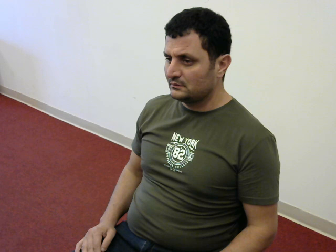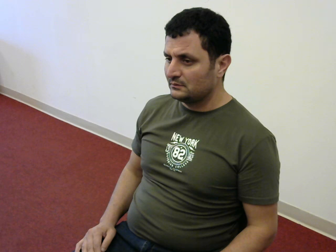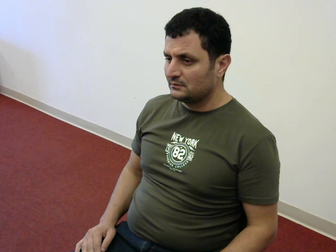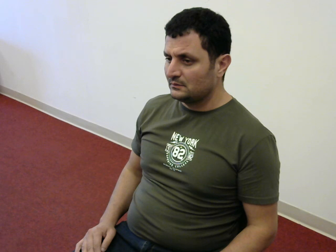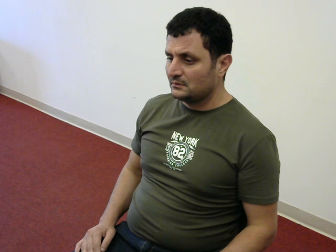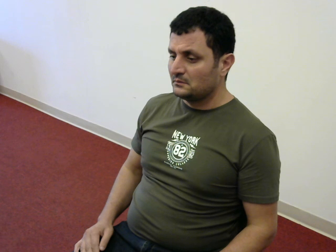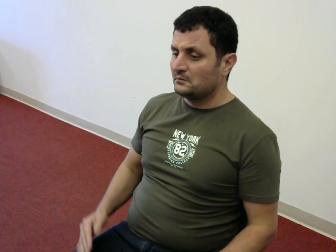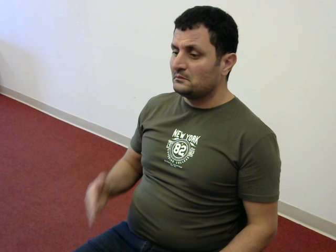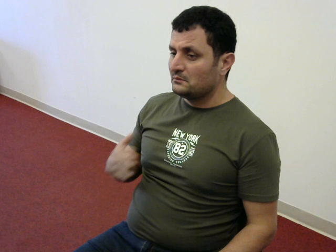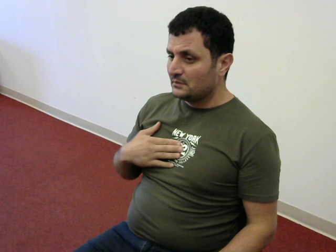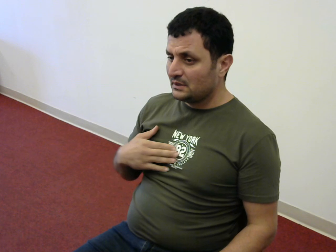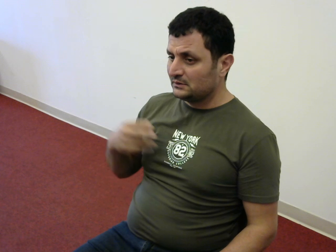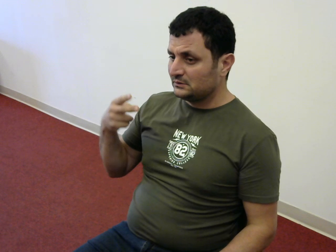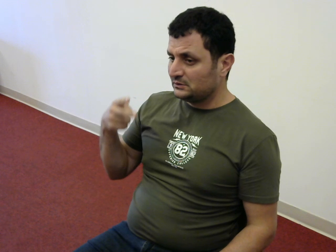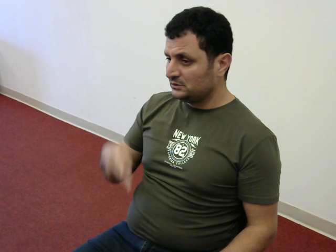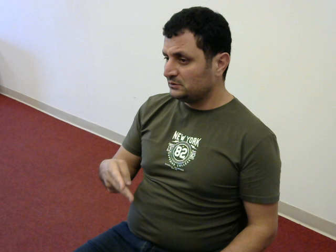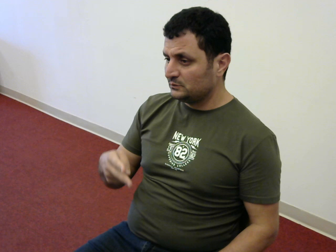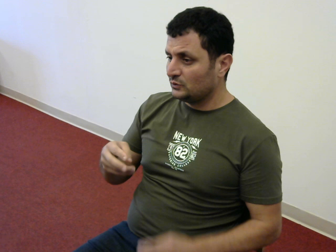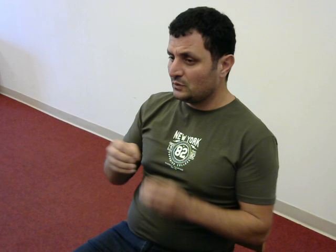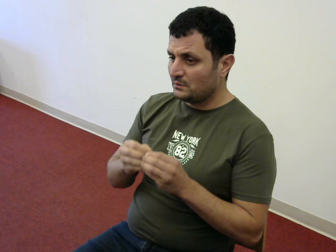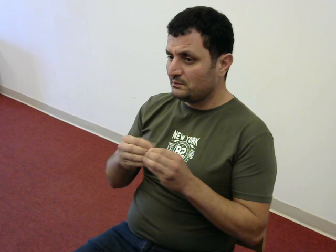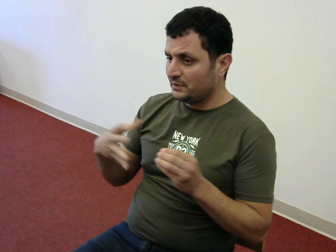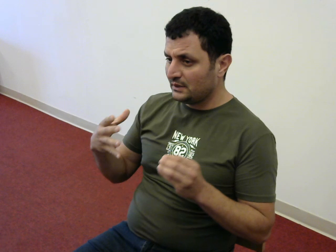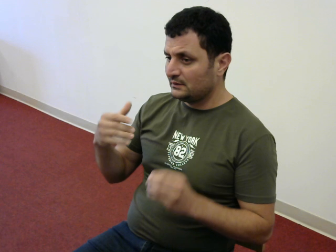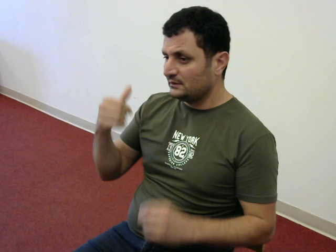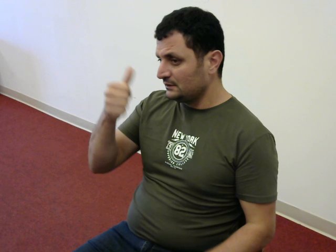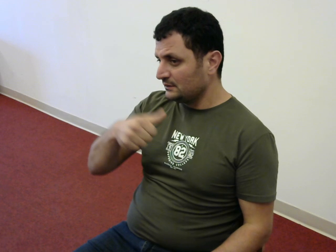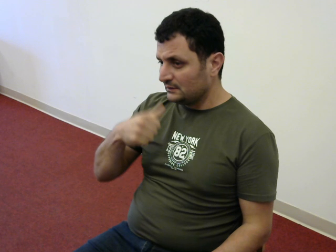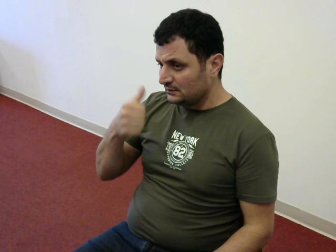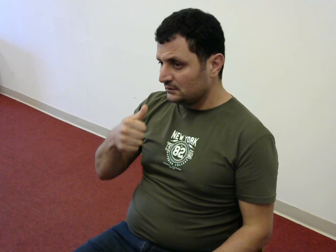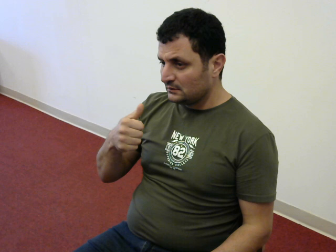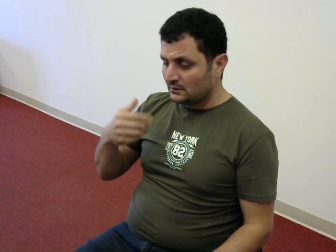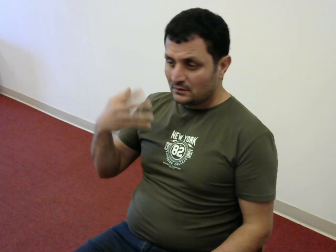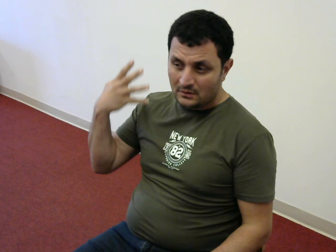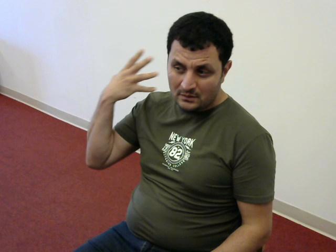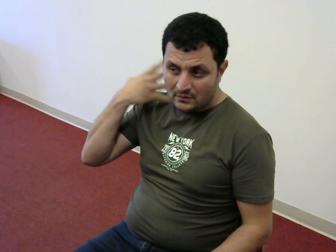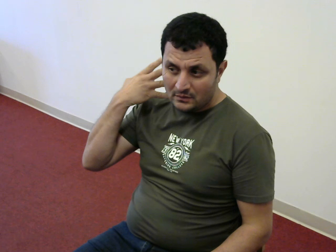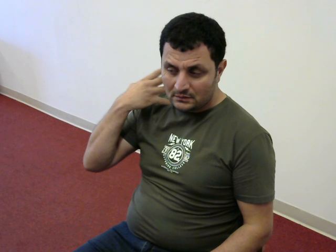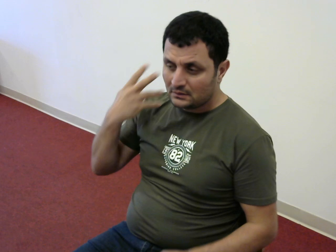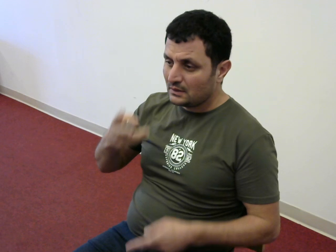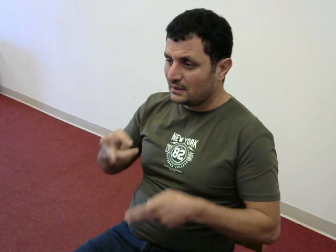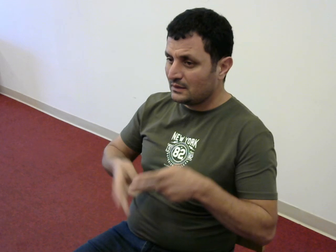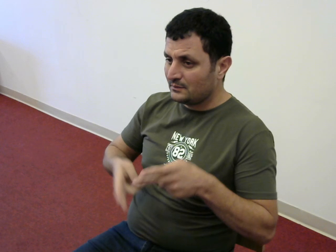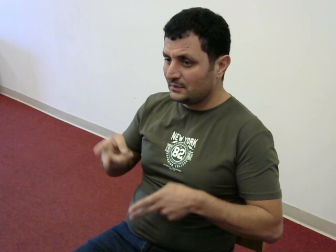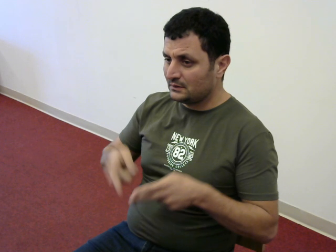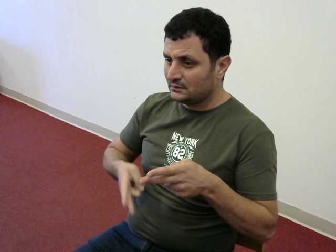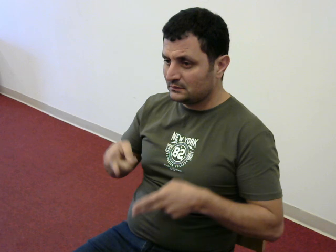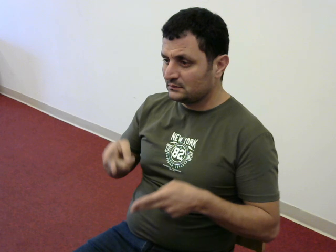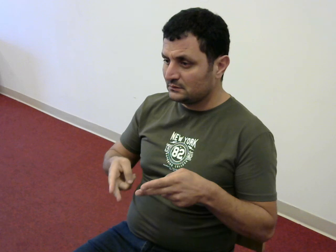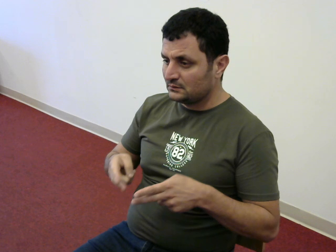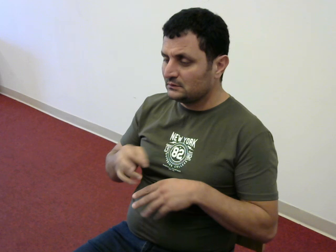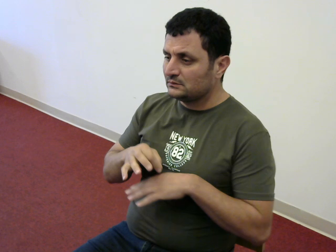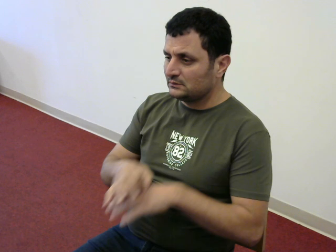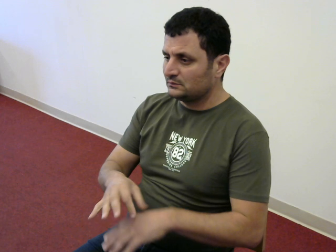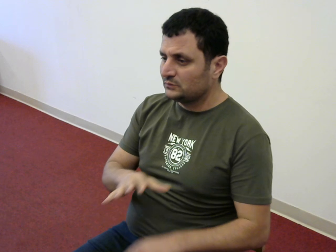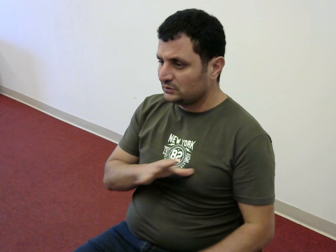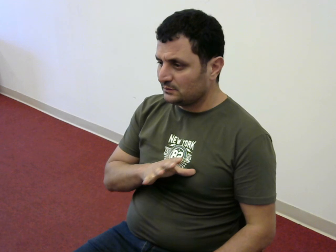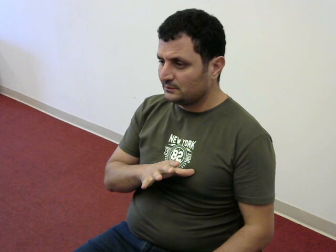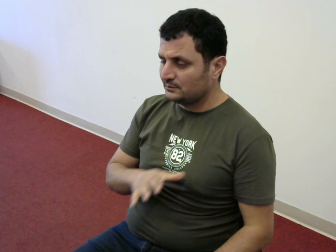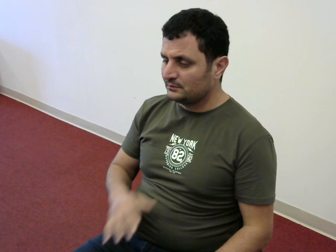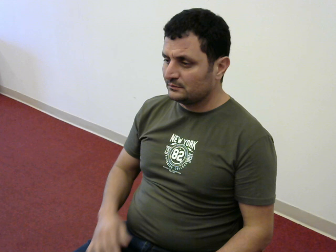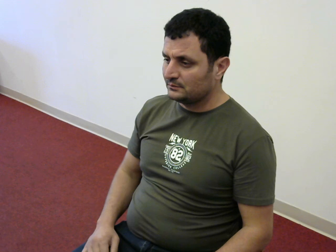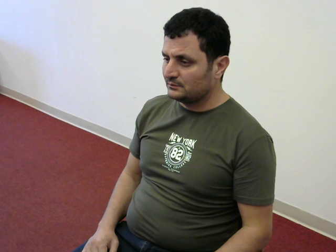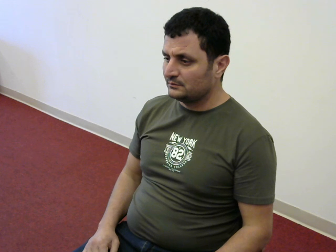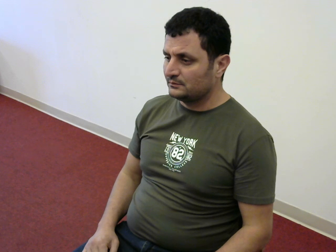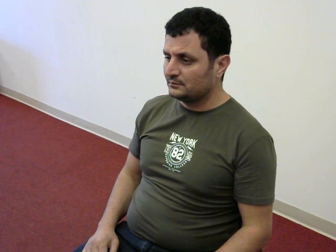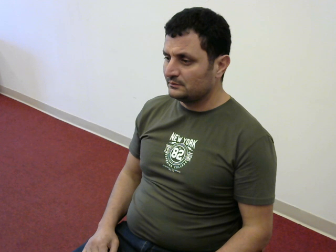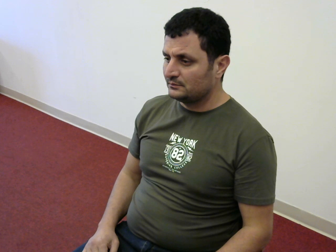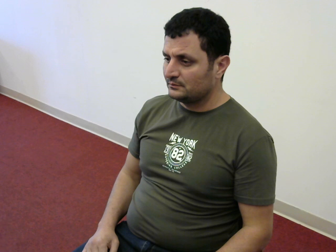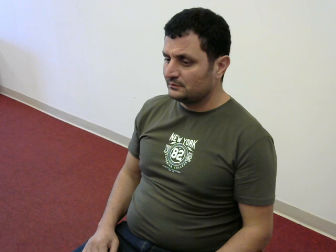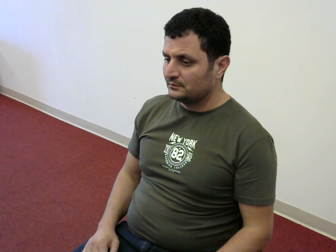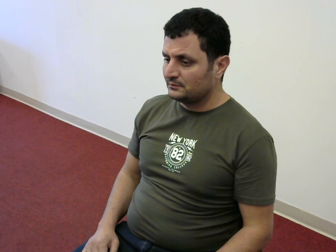Mən 2015-ci ildə koxlear implant əməliyyatı keçirmişəm